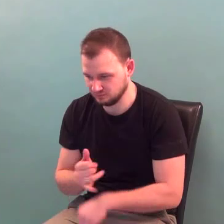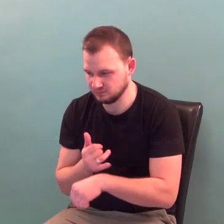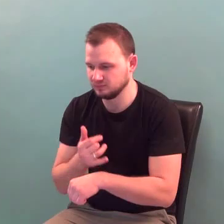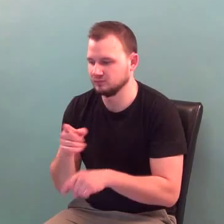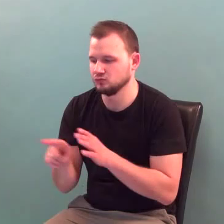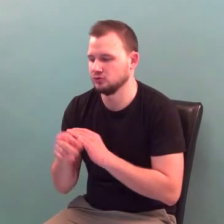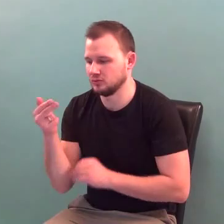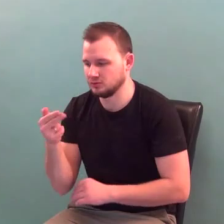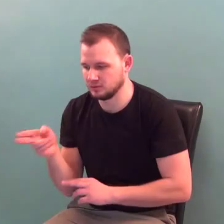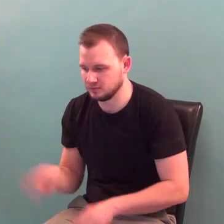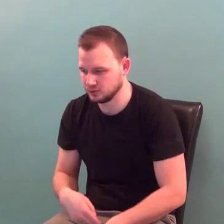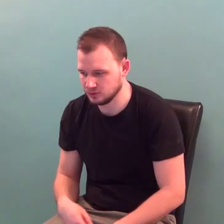Od piątku do niedzieli. Wtedy wracam.